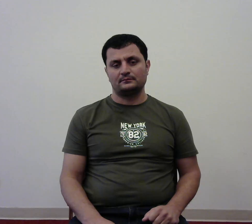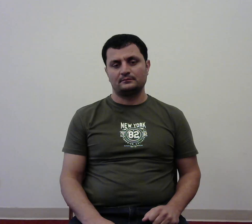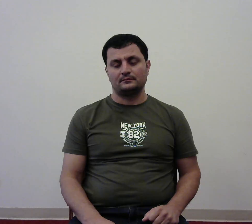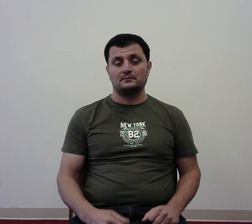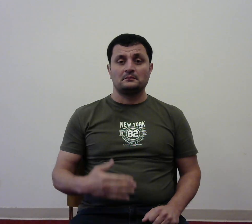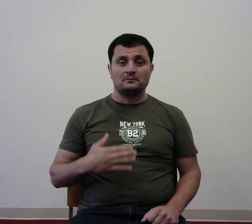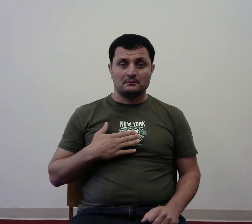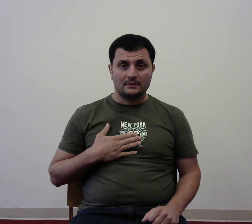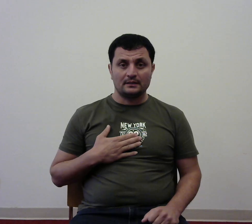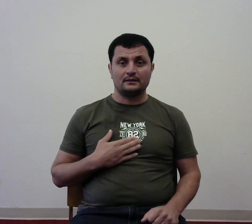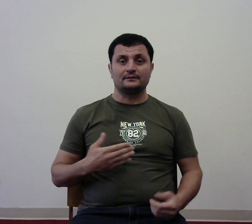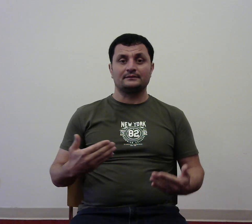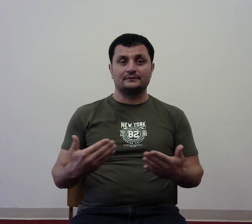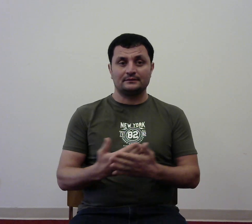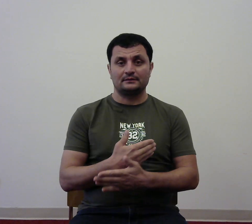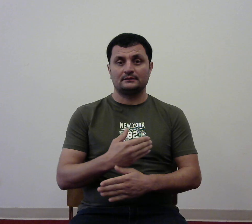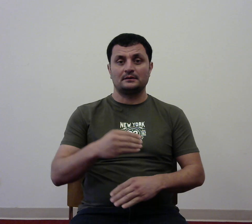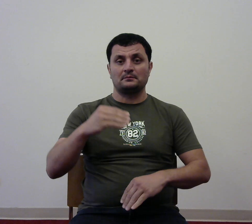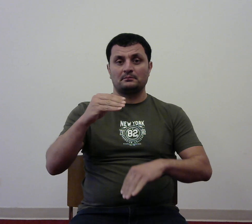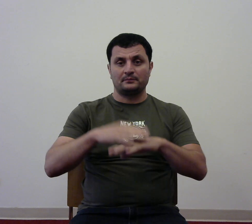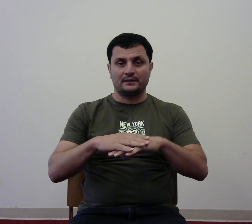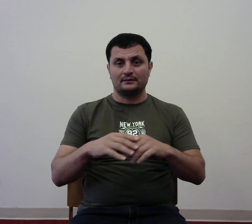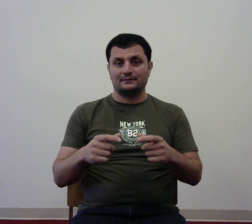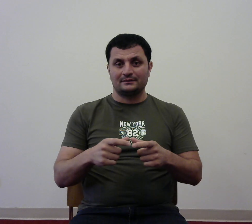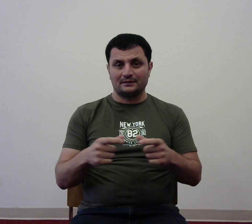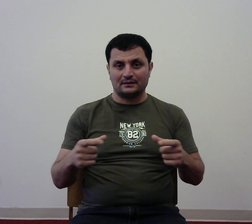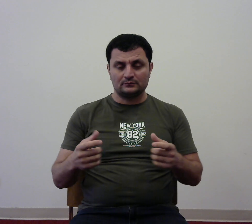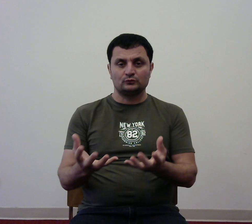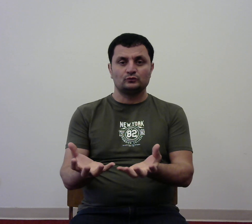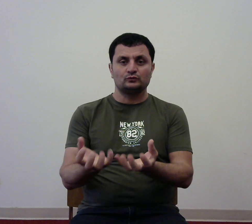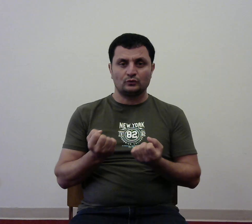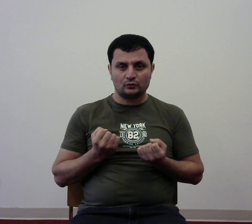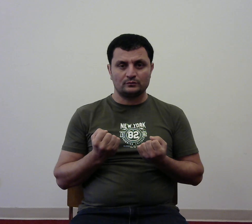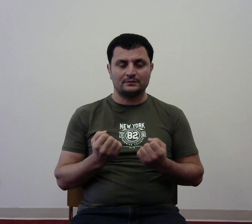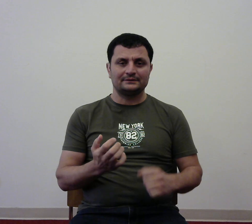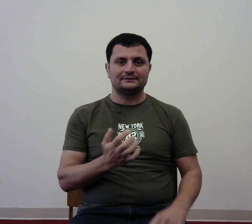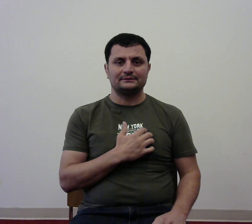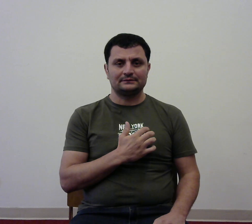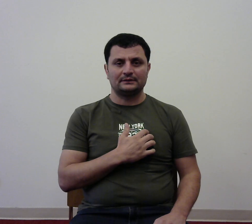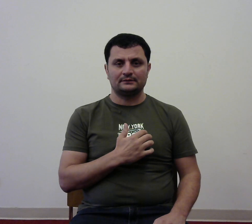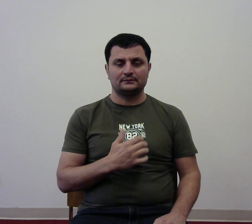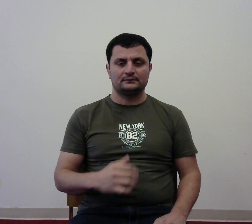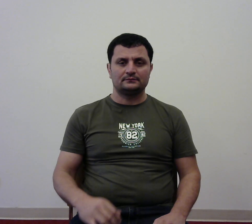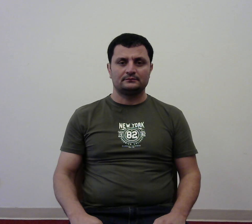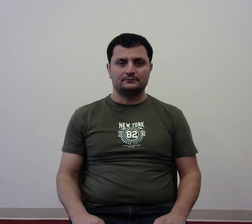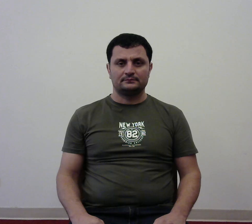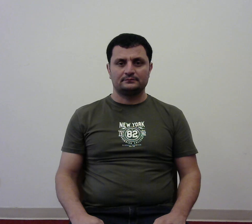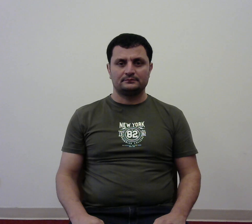Mən yeni bank kartı götürmək istəyirəm